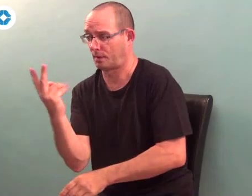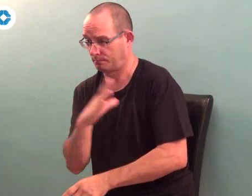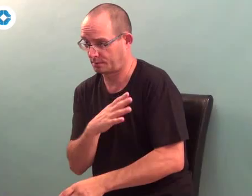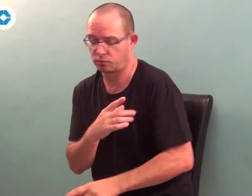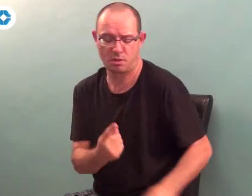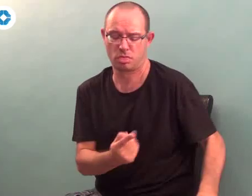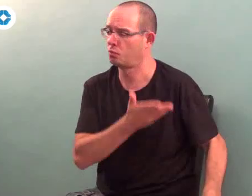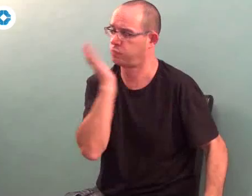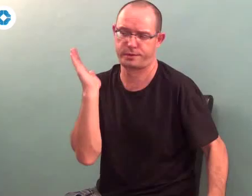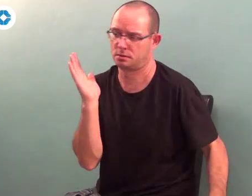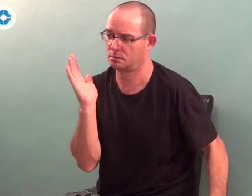A w jednym nie ma gruszek.